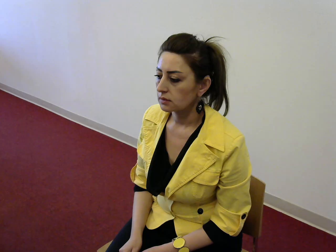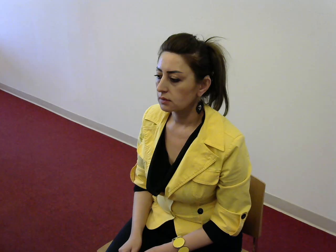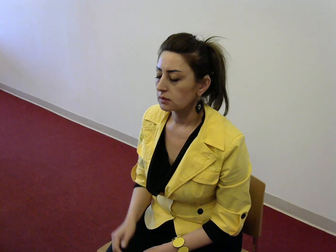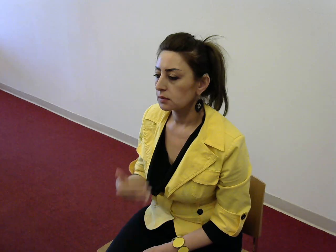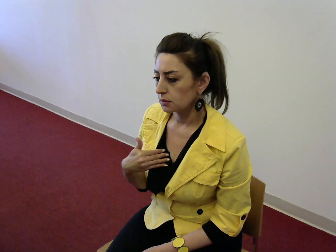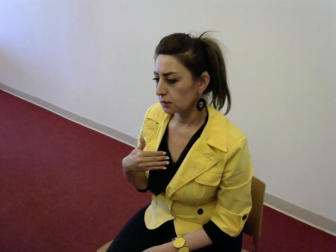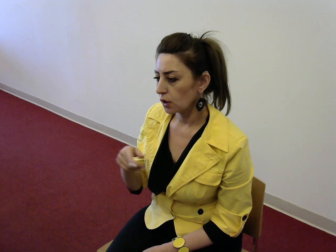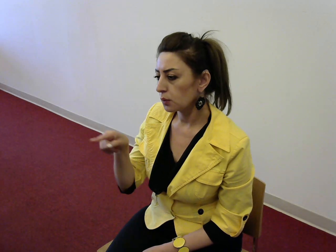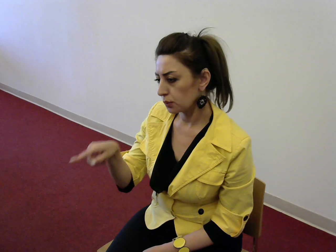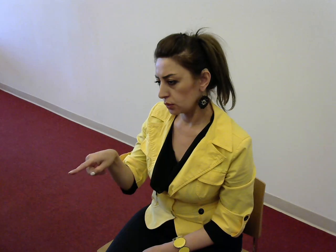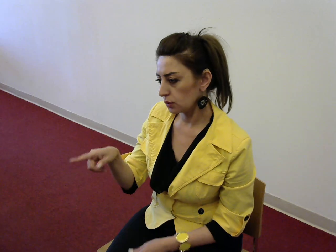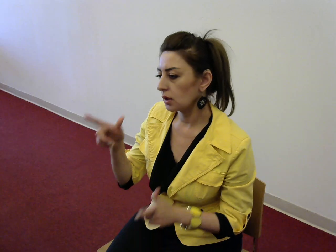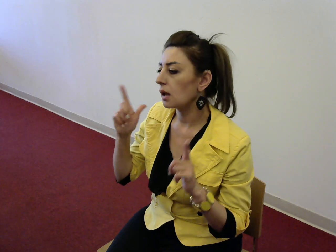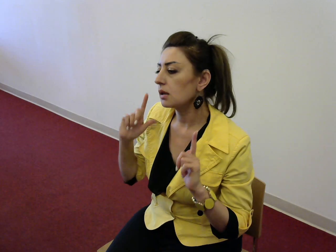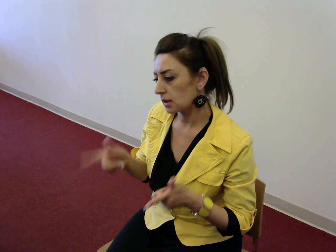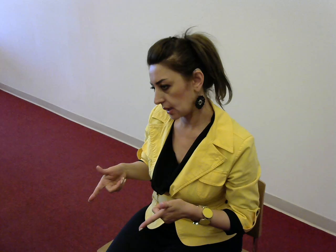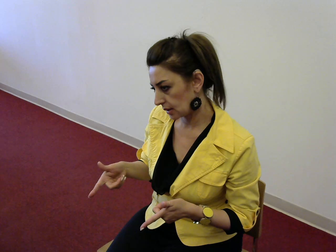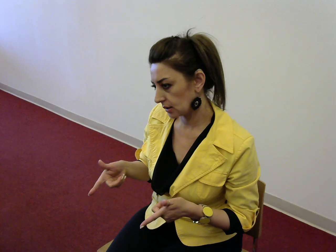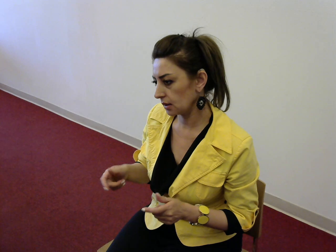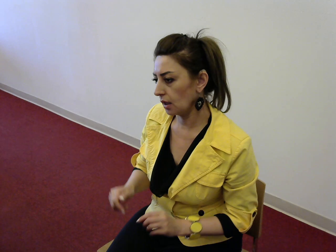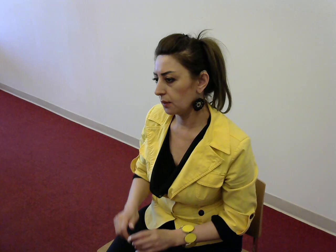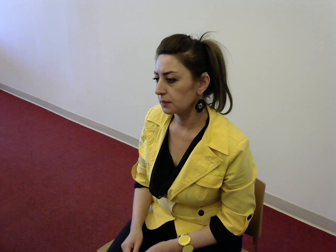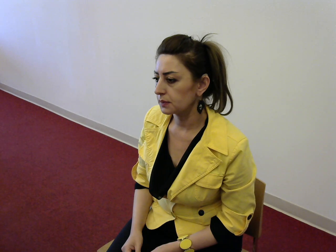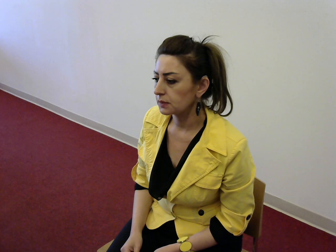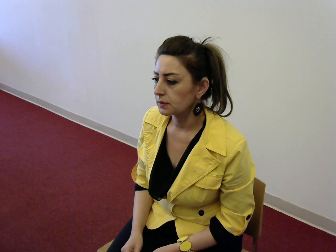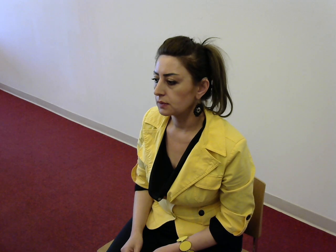Mən bununla razıyam